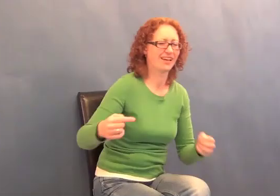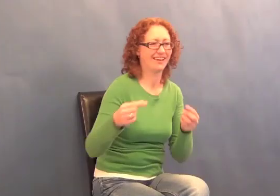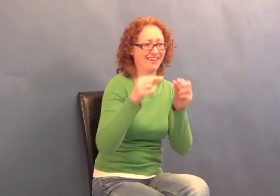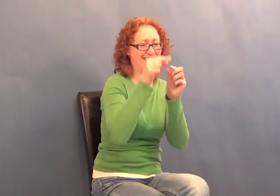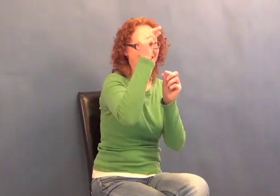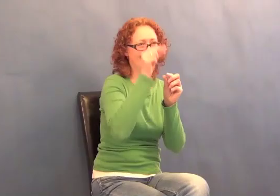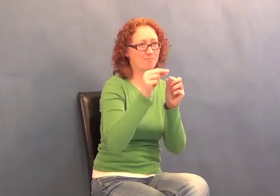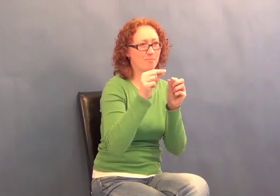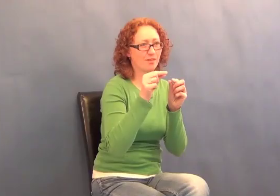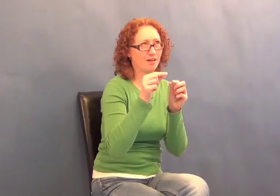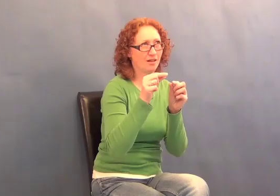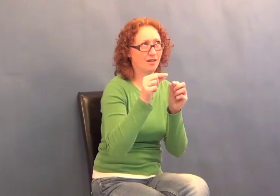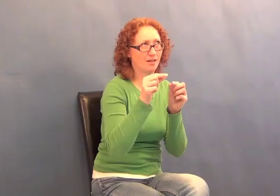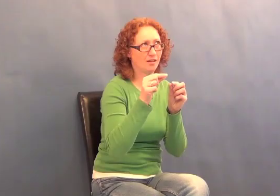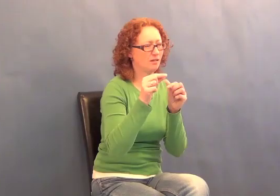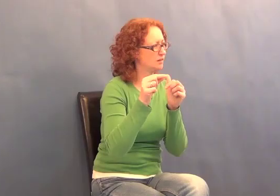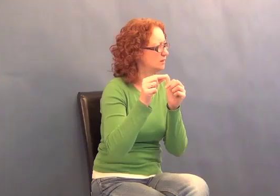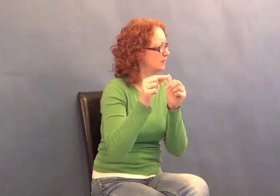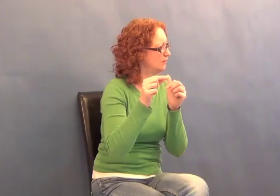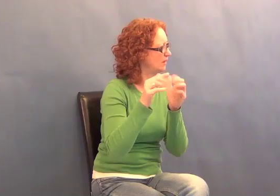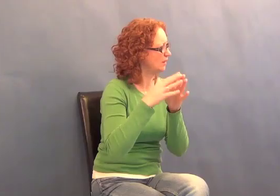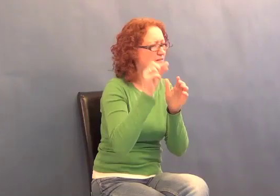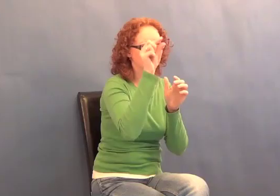Takie podłużne. Jak to się nazywa? Jak zamigać?